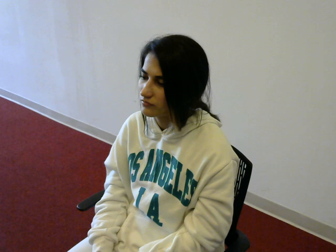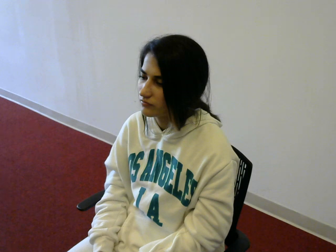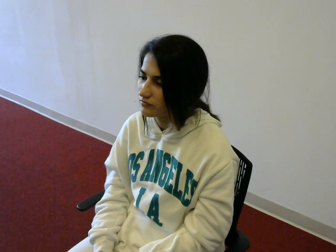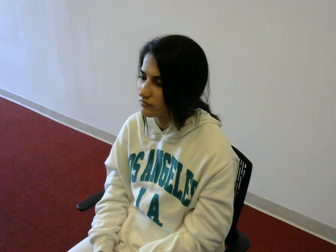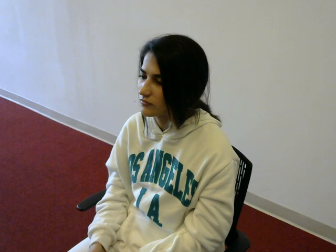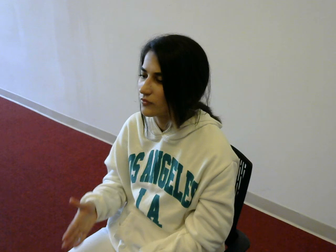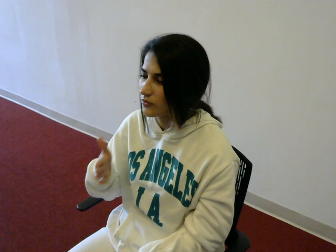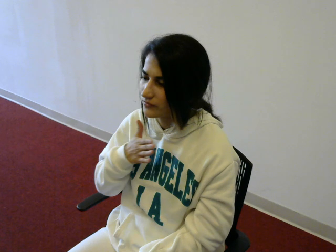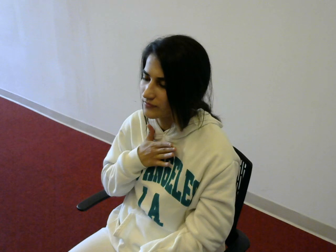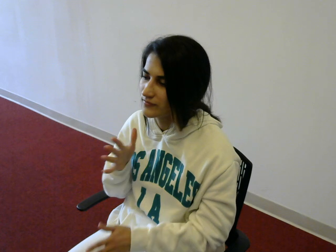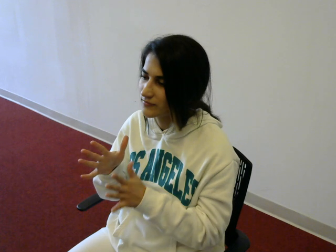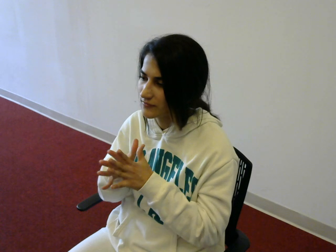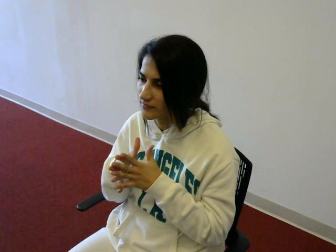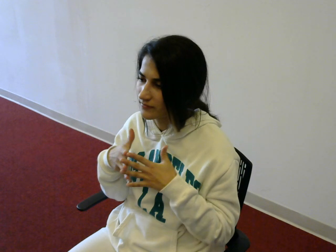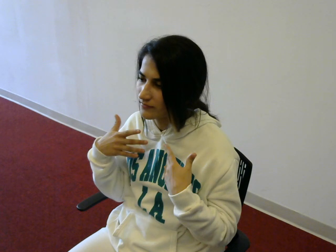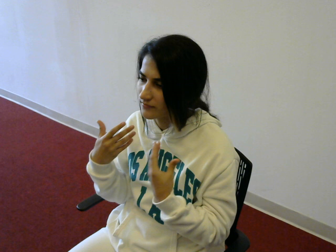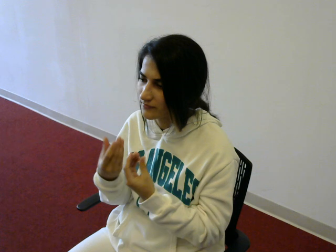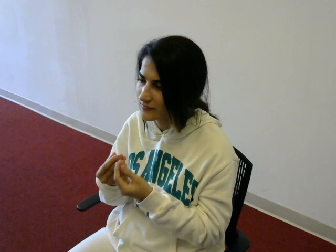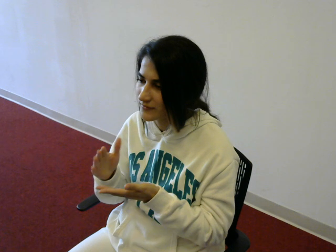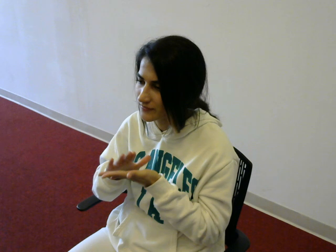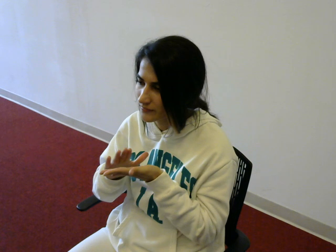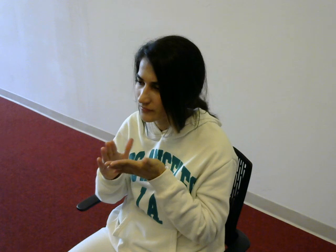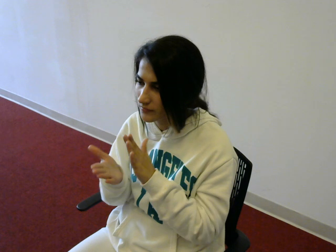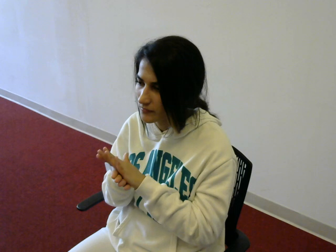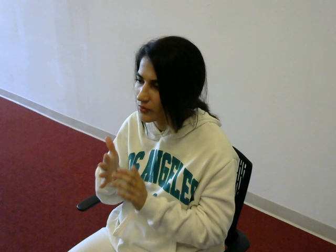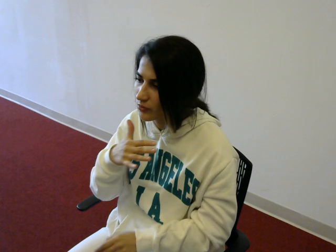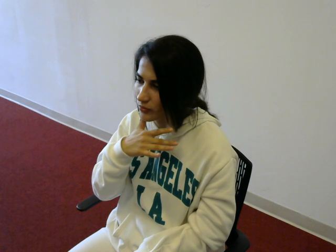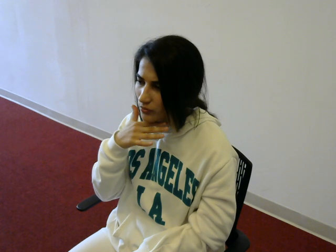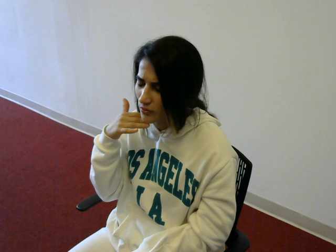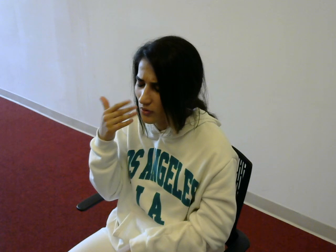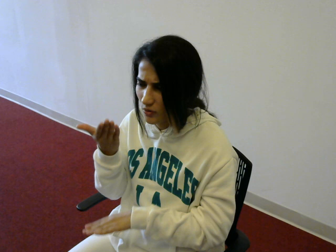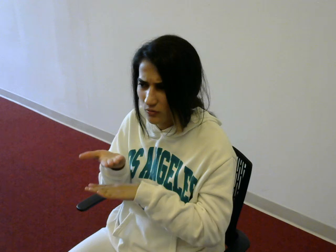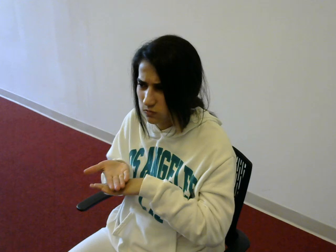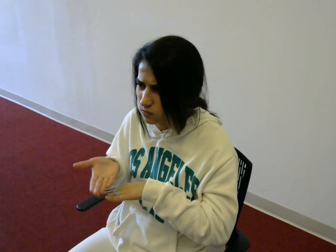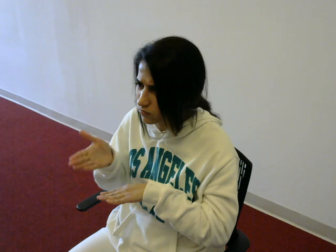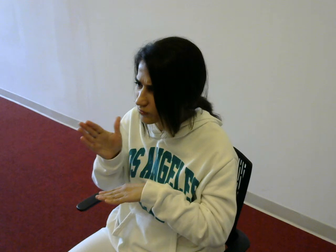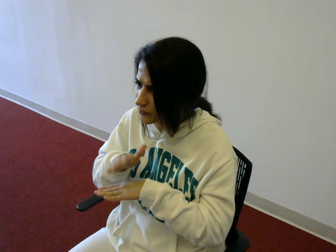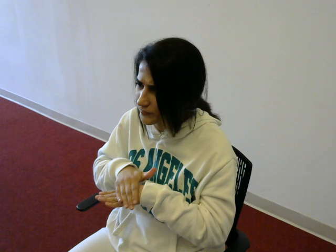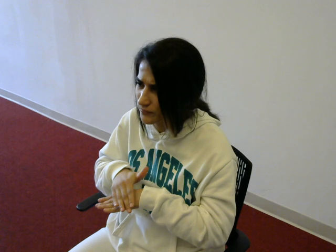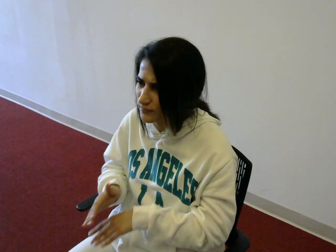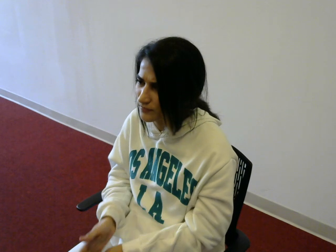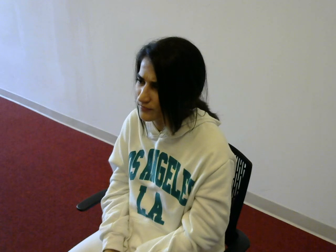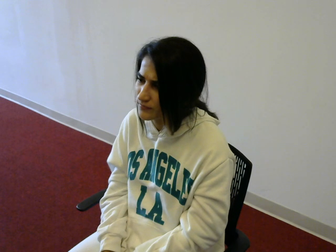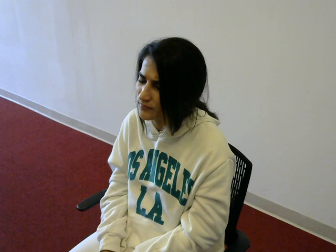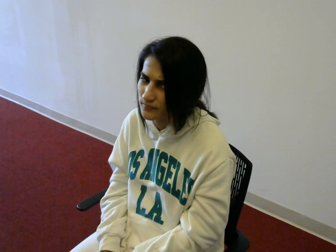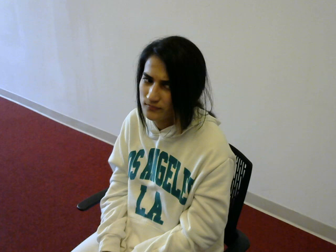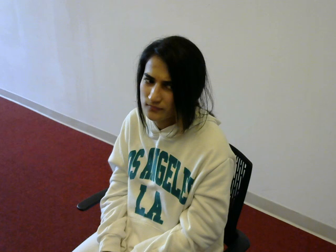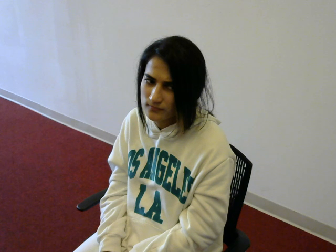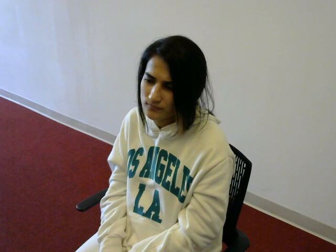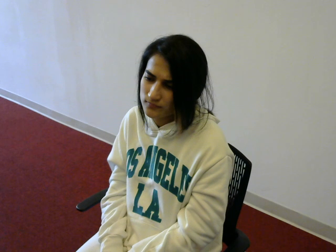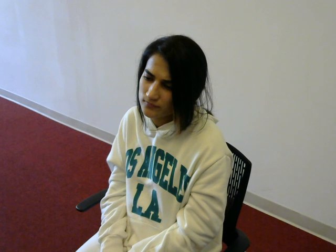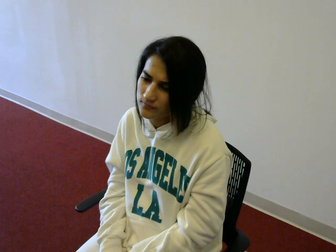Mənim ailəmin vəziyyəti çox ağırdır